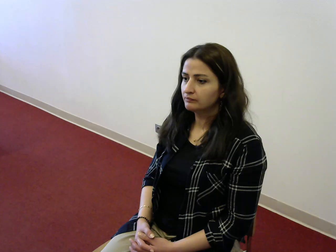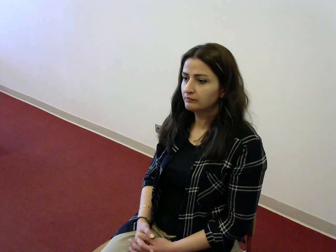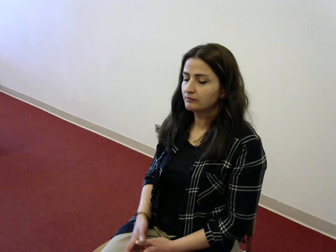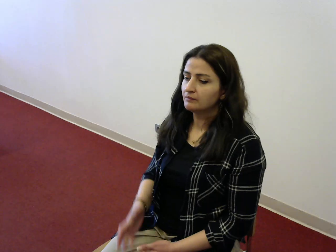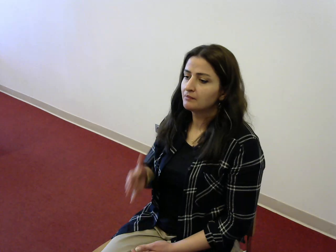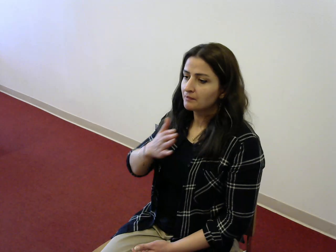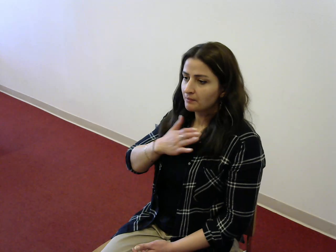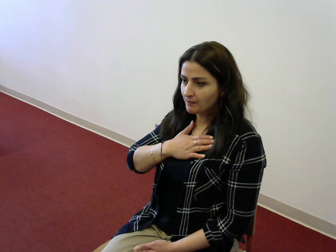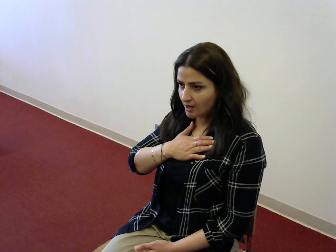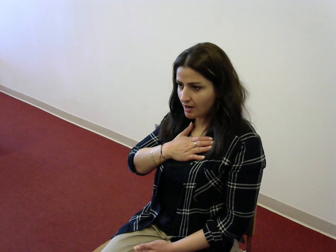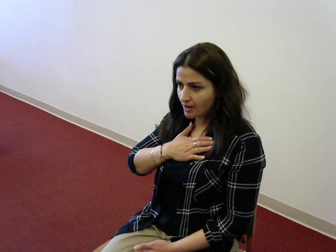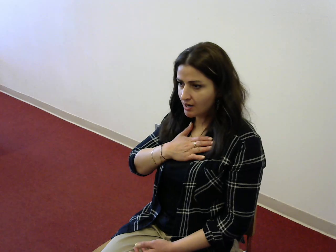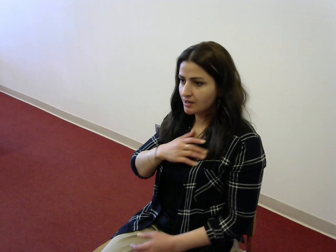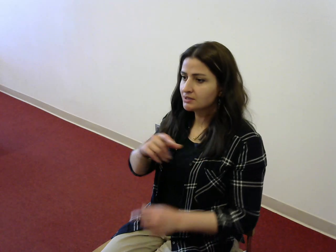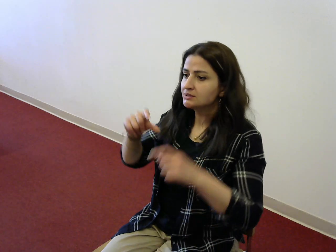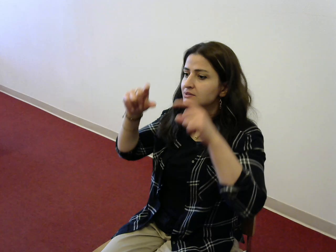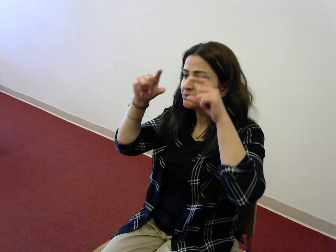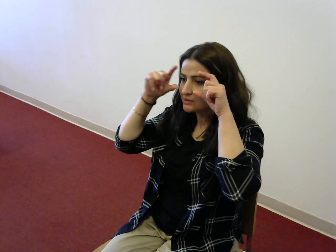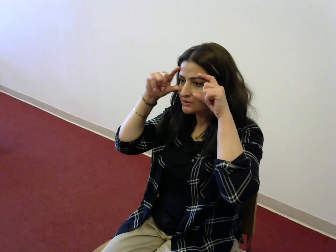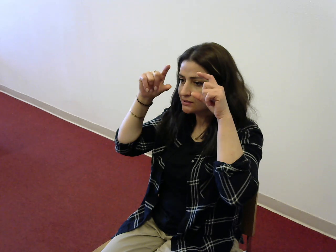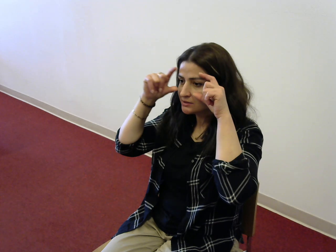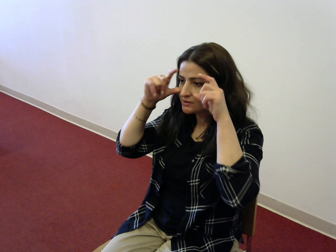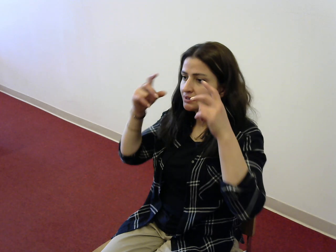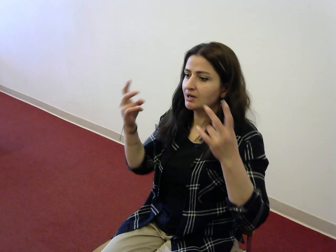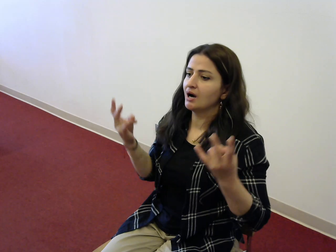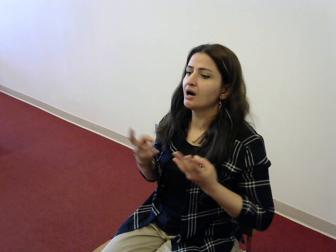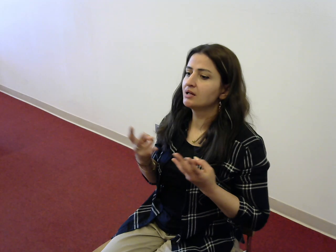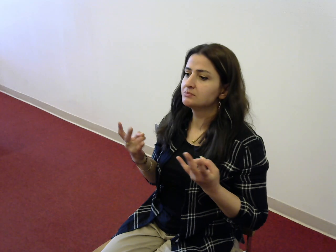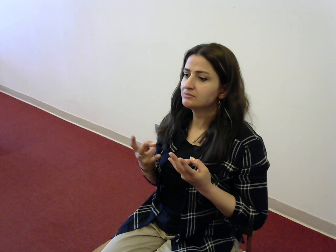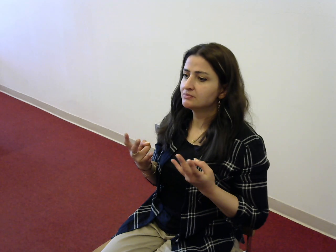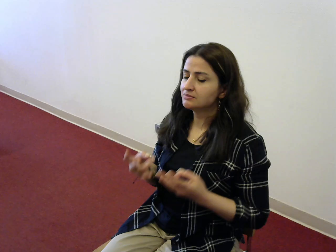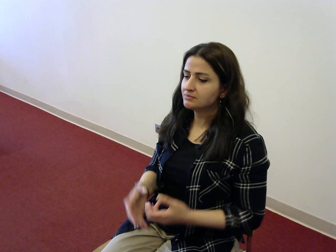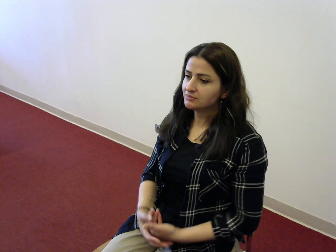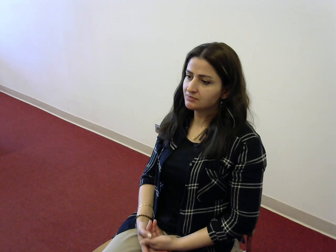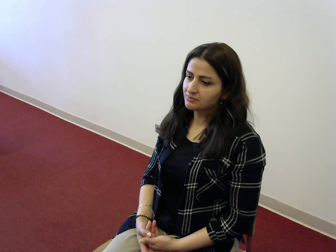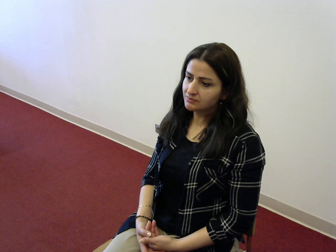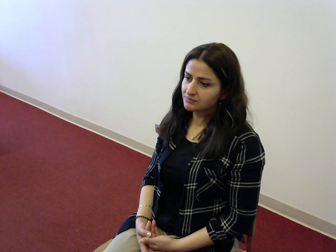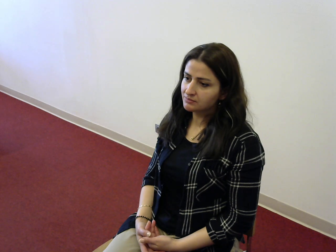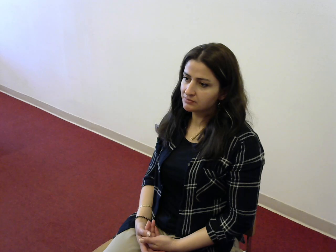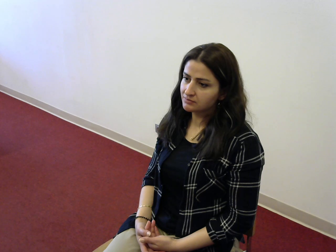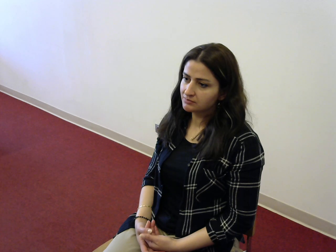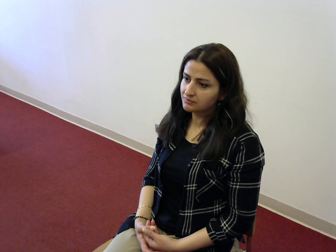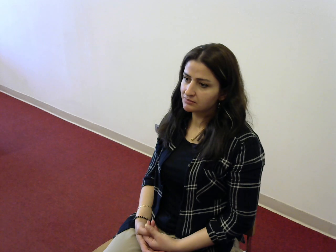Mənə eynək lazımdır